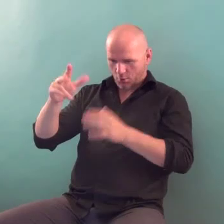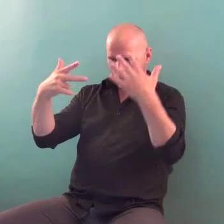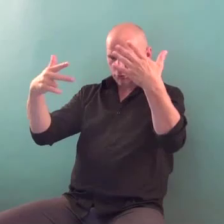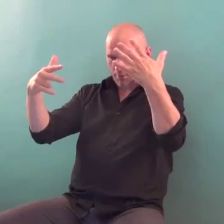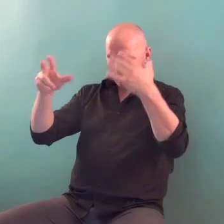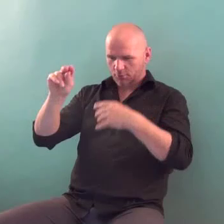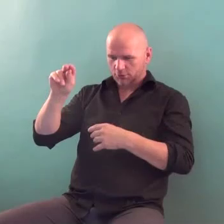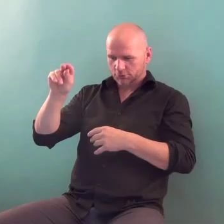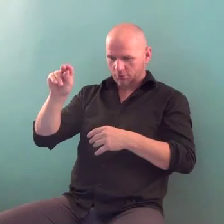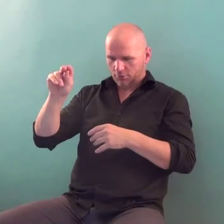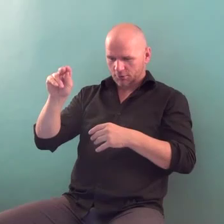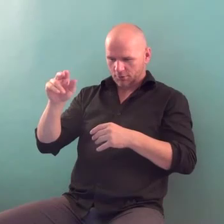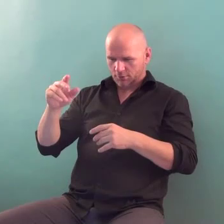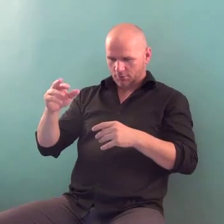Ósmego, w poniedziałek.